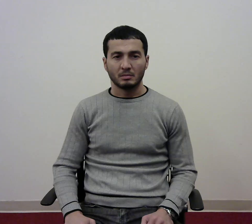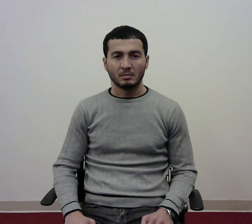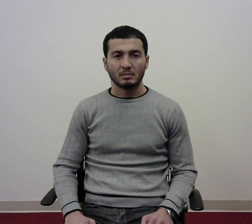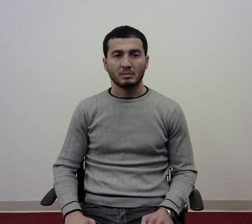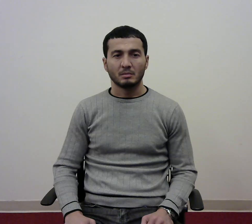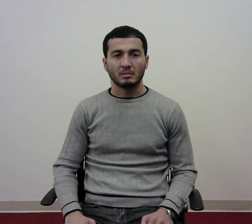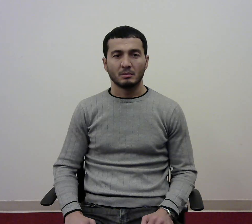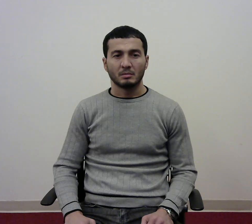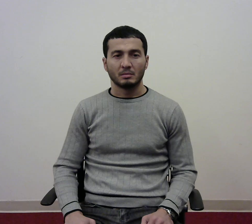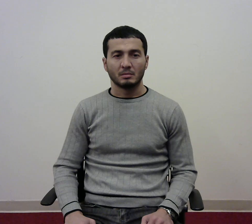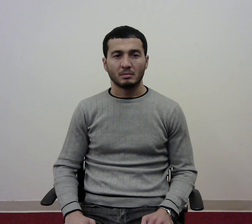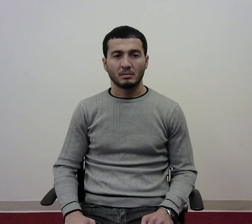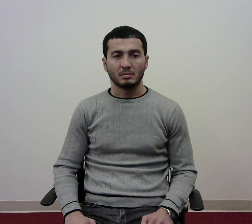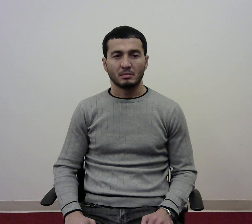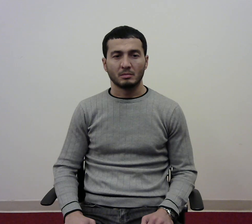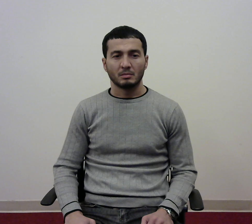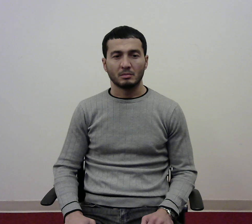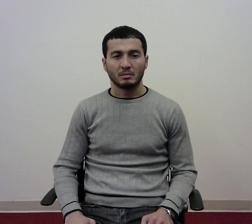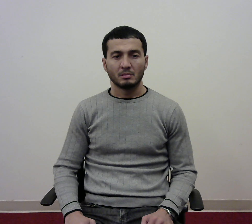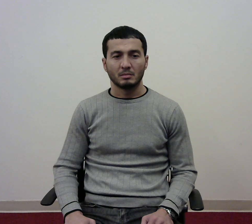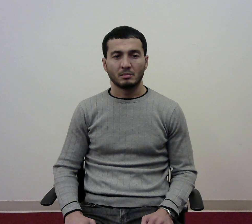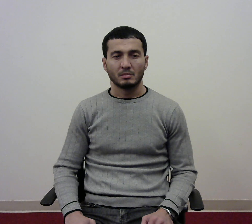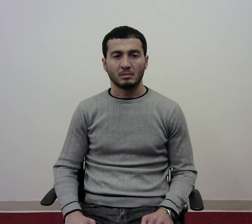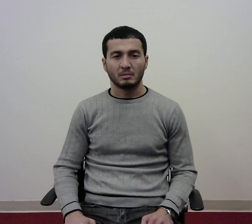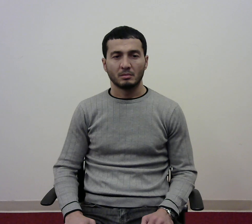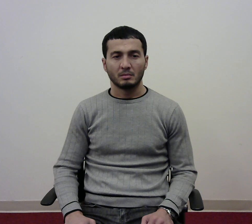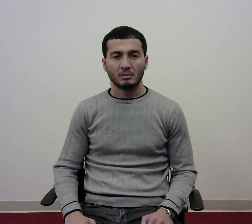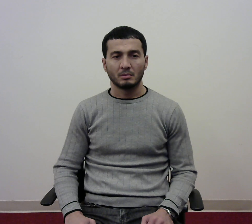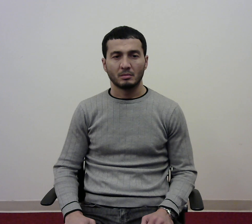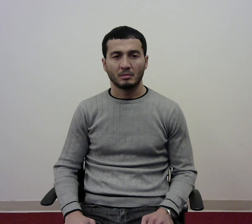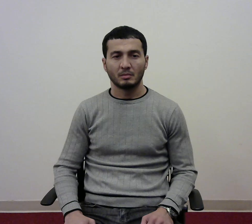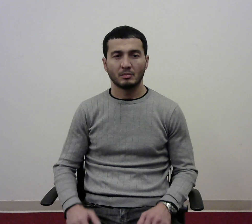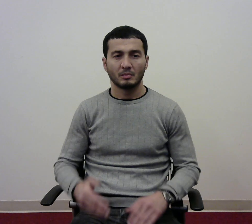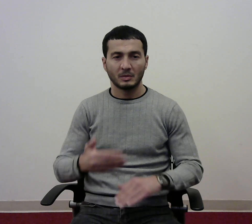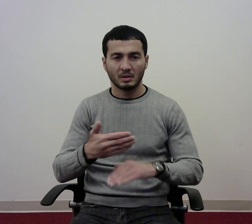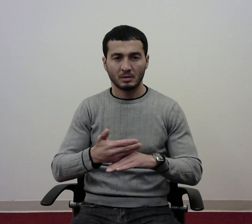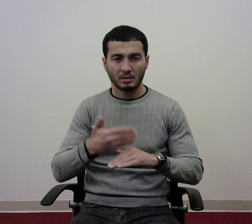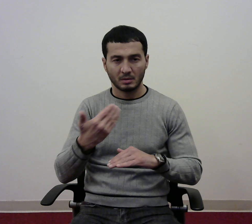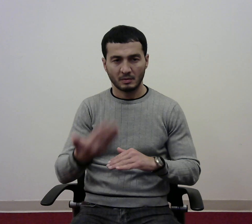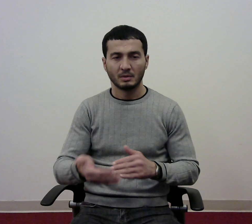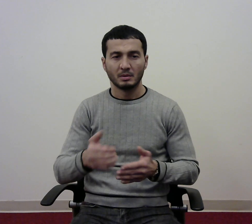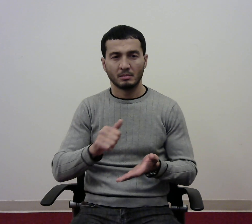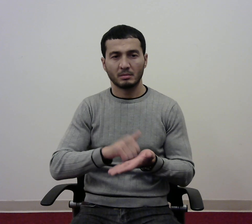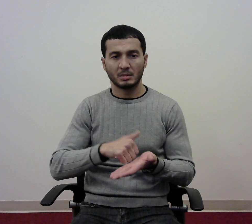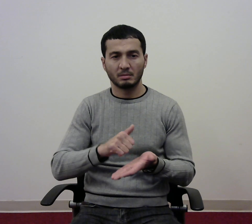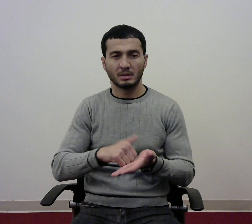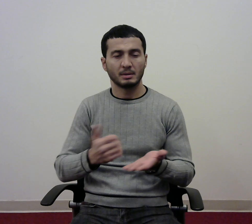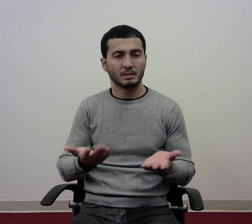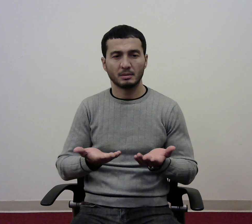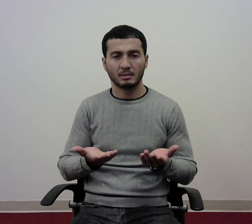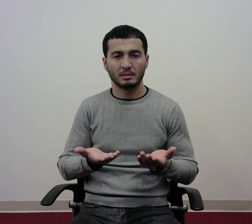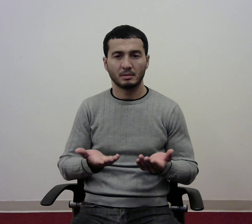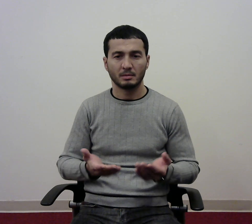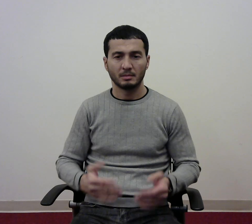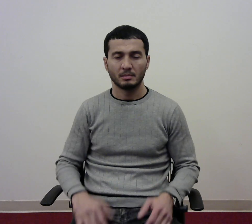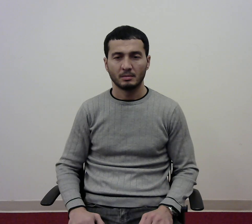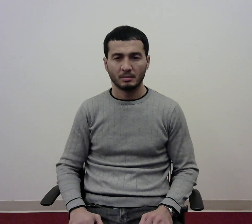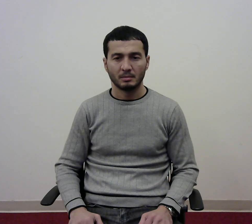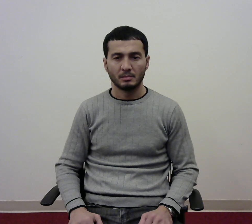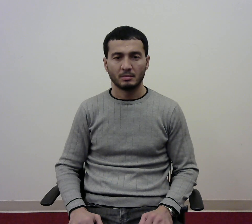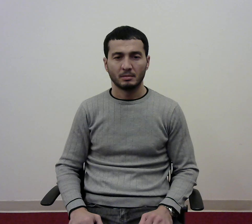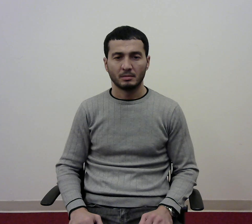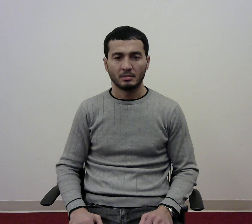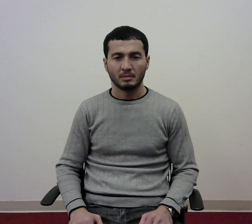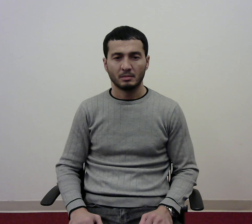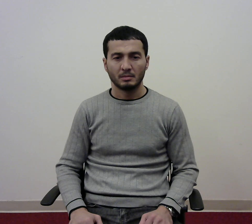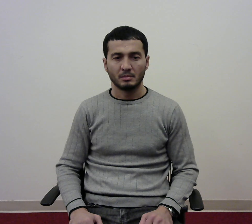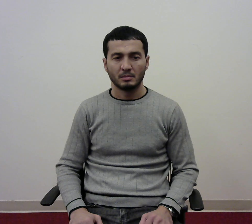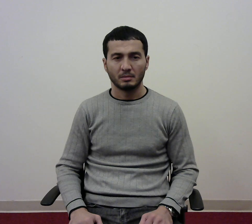Gecikməyinizin səbəbi nədir?